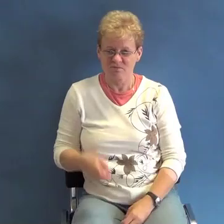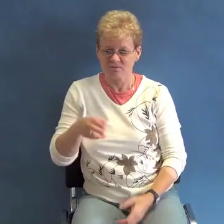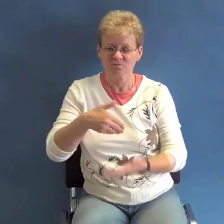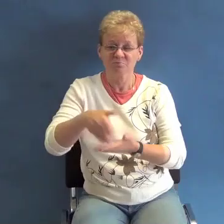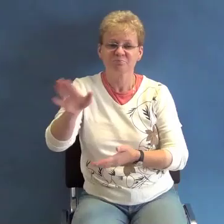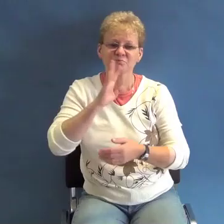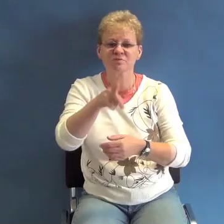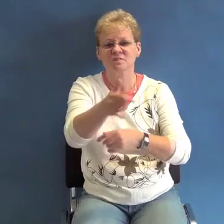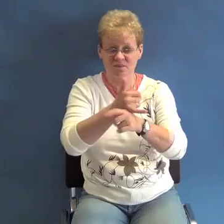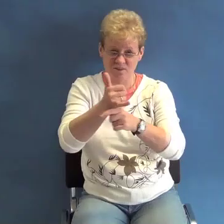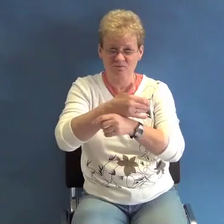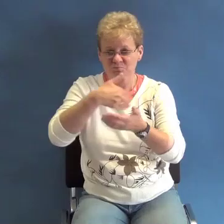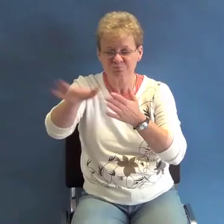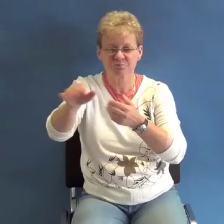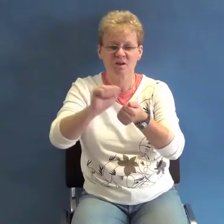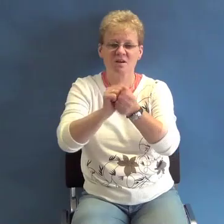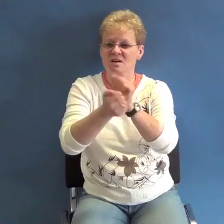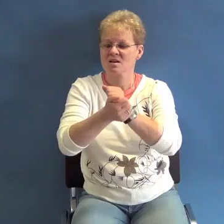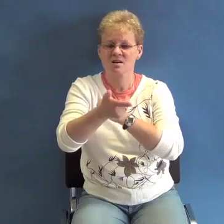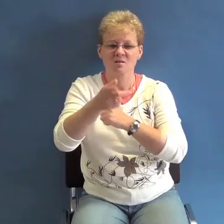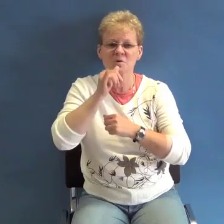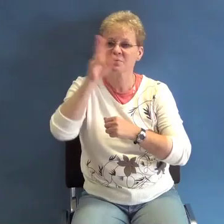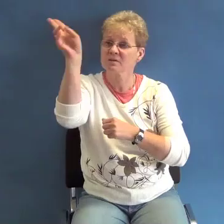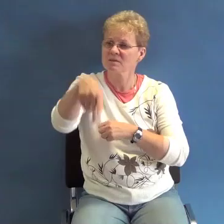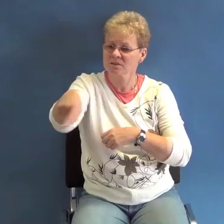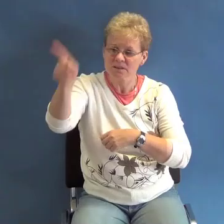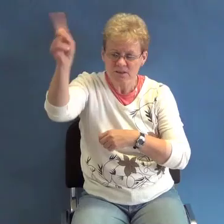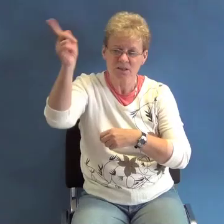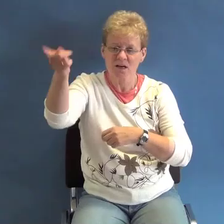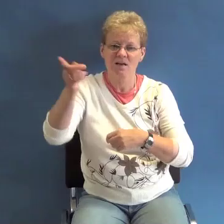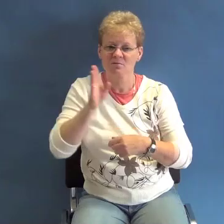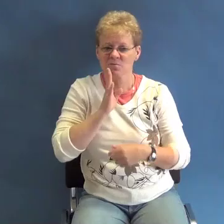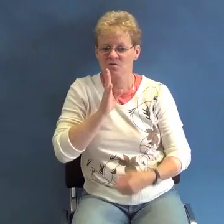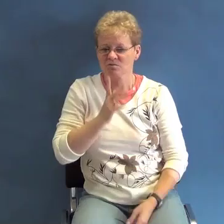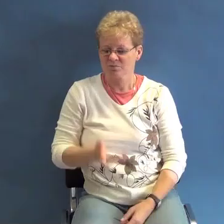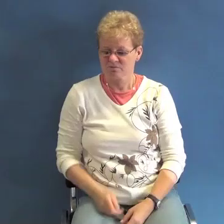Mogą cię wyrzucić z kawiarni albo... to jest podobne do zakazu palenia.